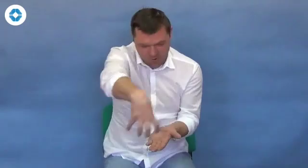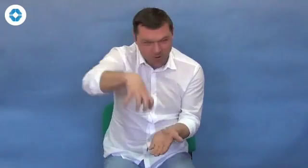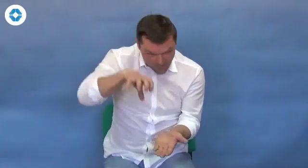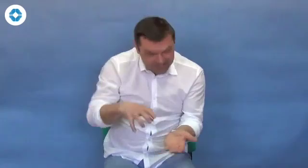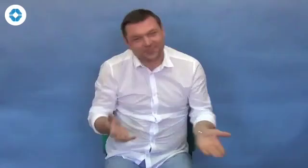Postawiła.